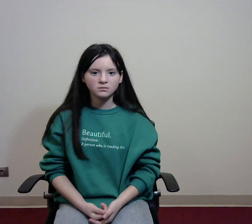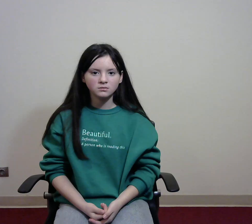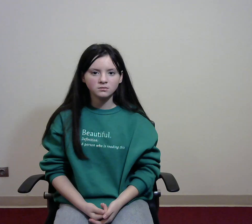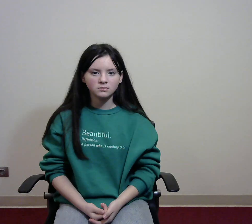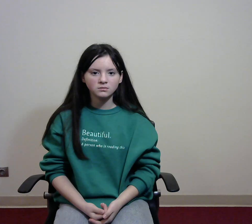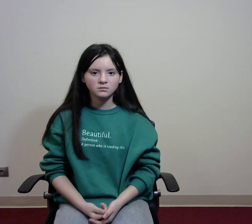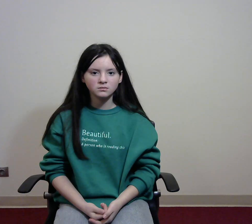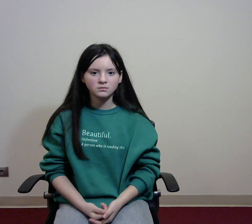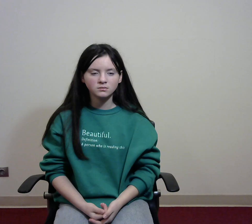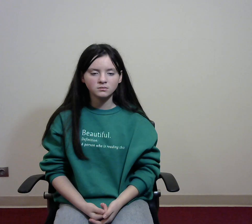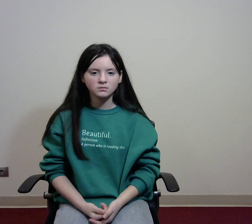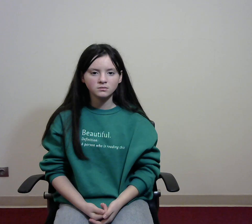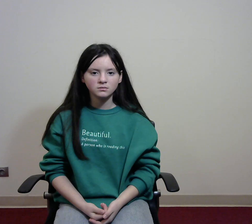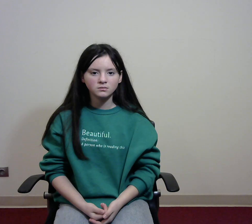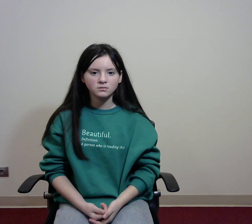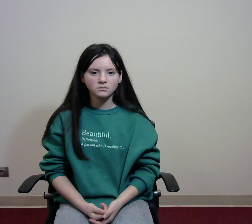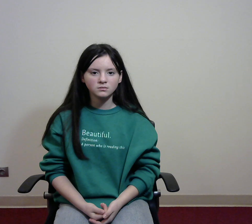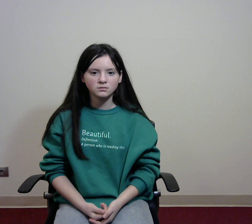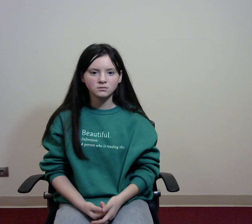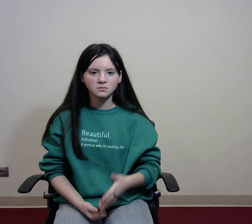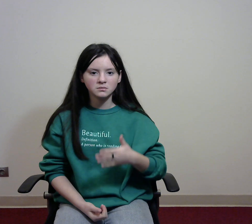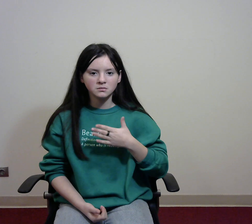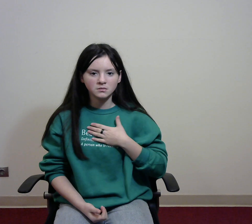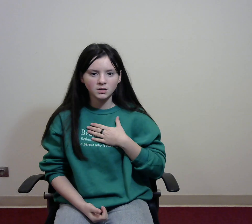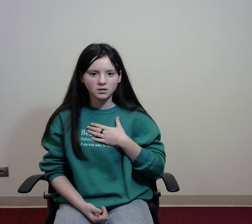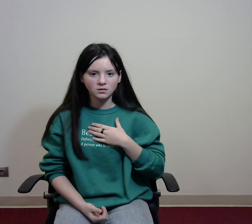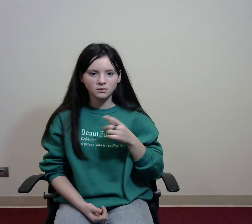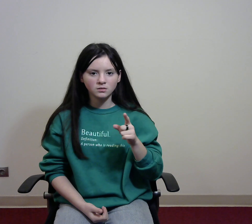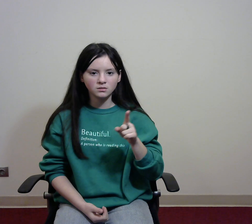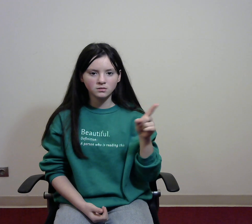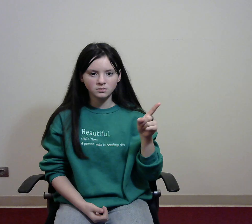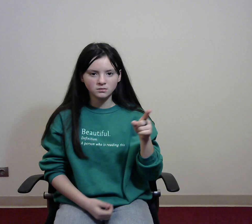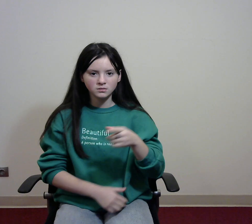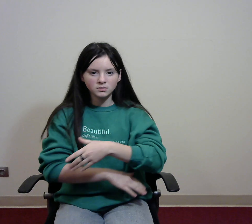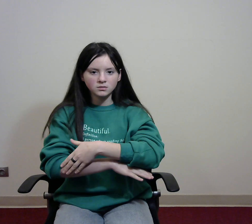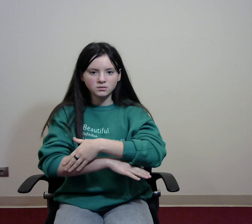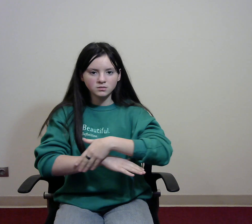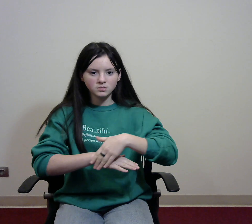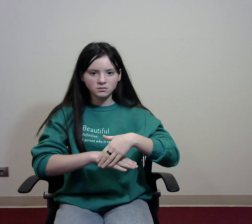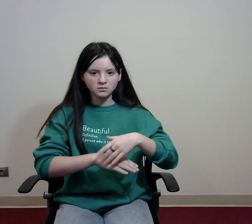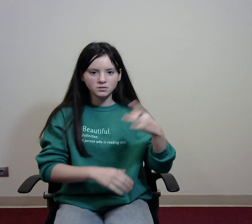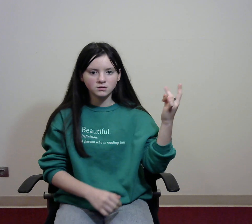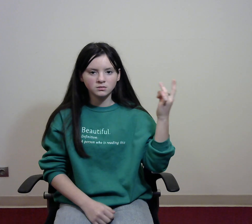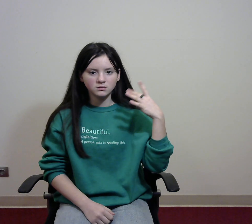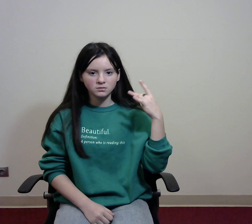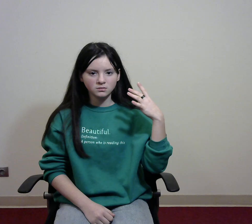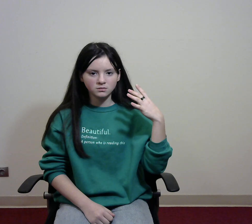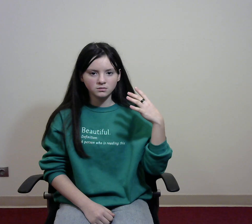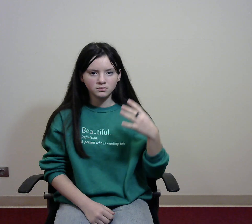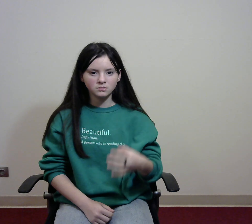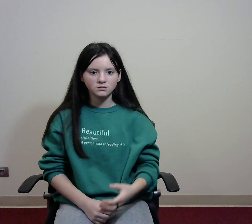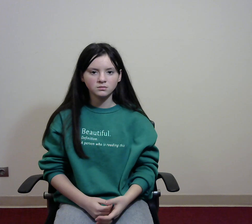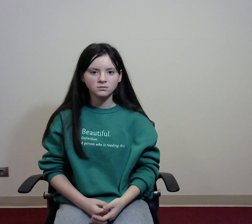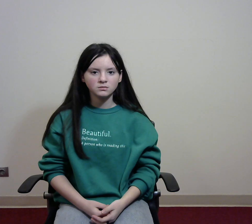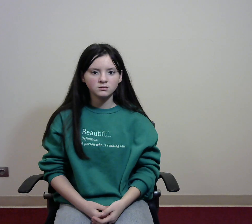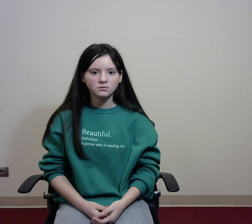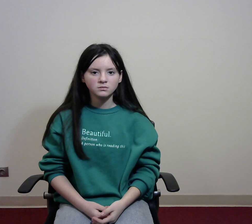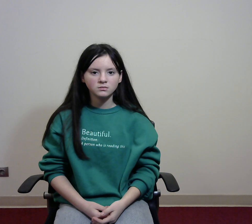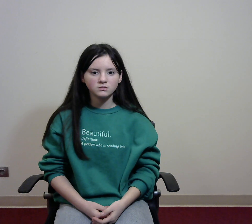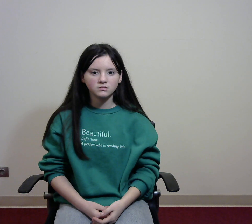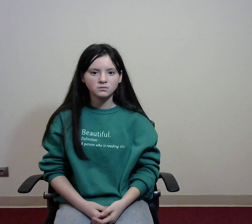Mənə oranın ünvanını deyin